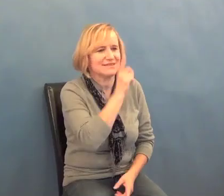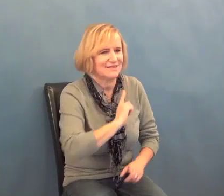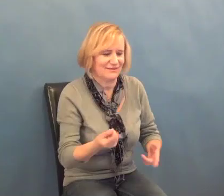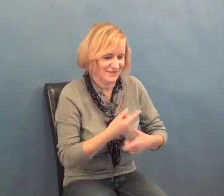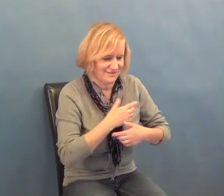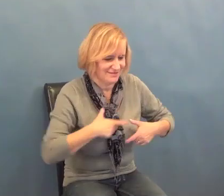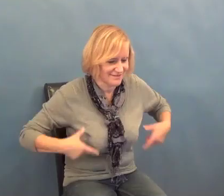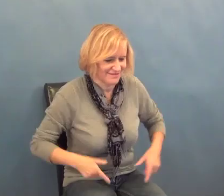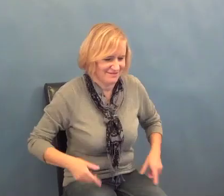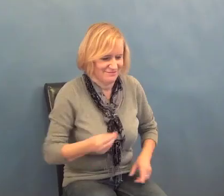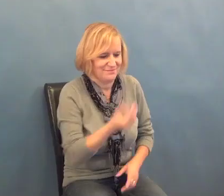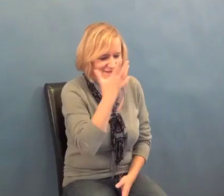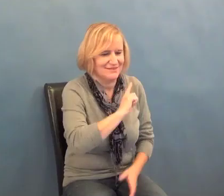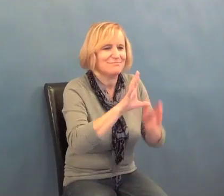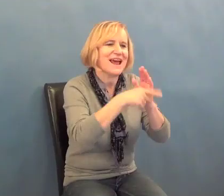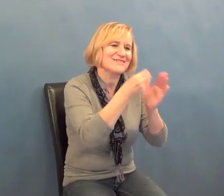Na plaży nie wolno w strojach kąpielowych.